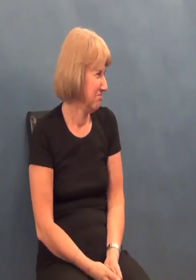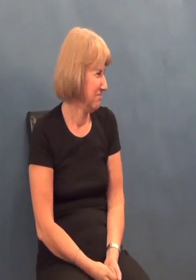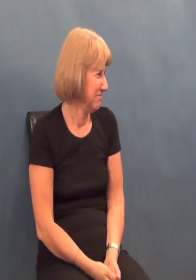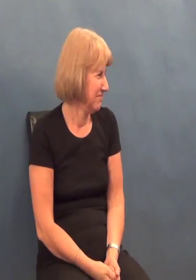Już.